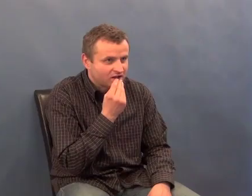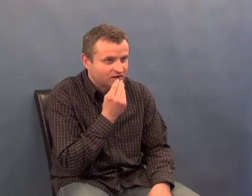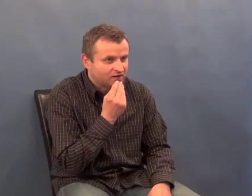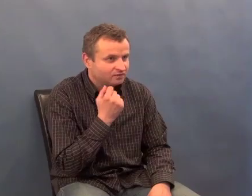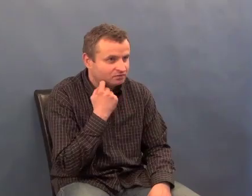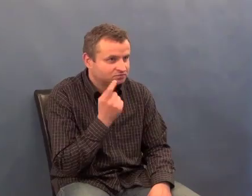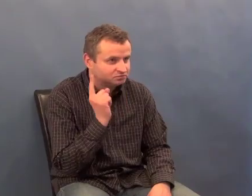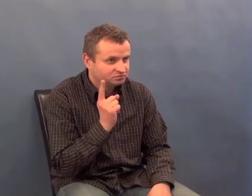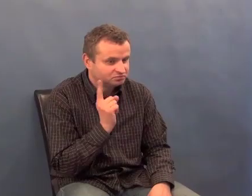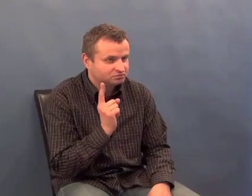Zakaz alkoholu.